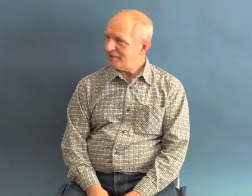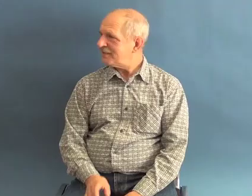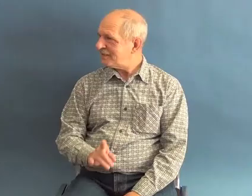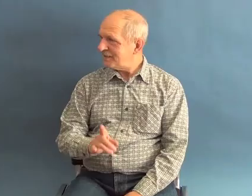Poczekaj moment.